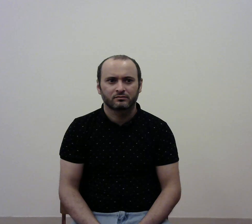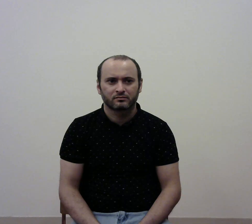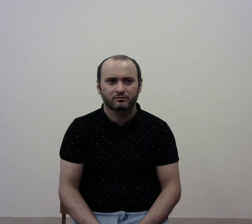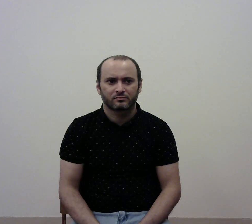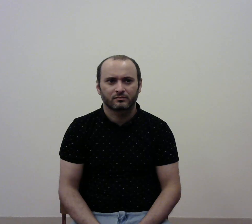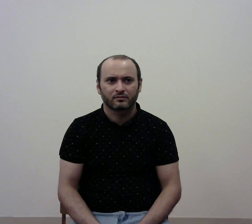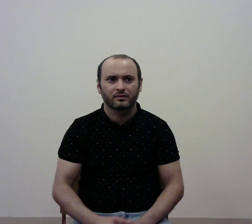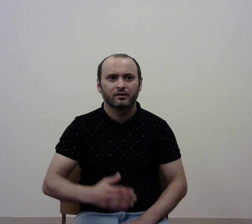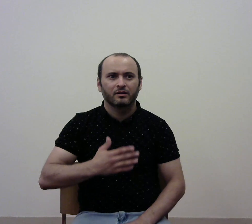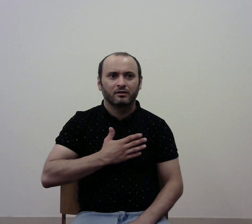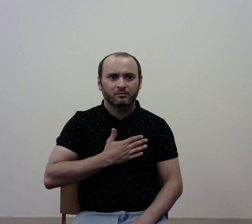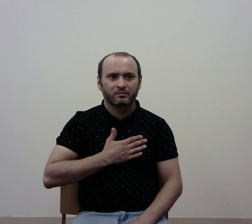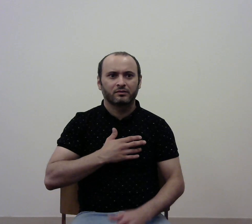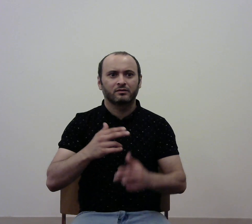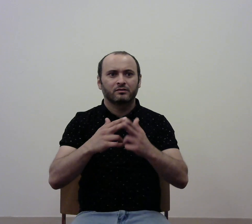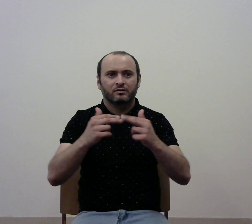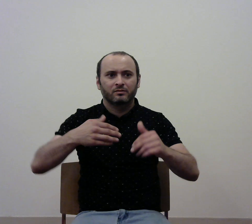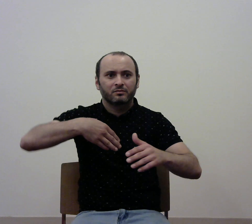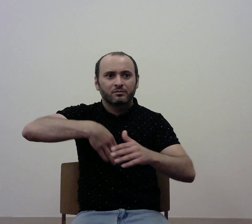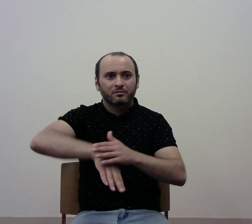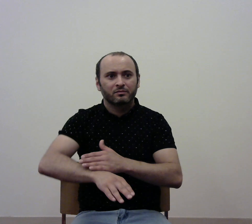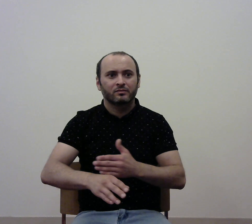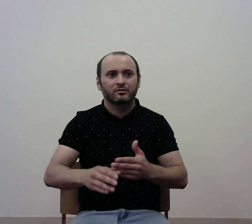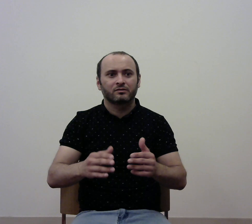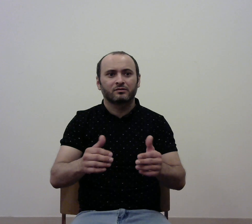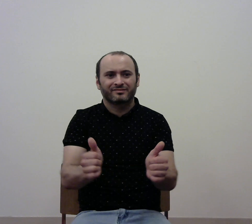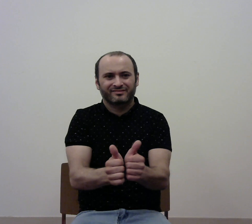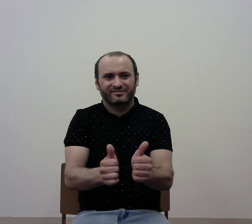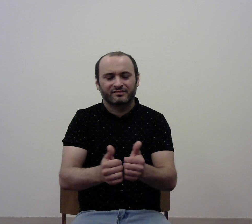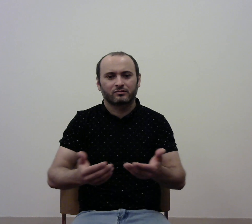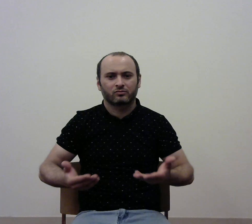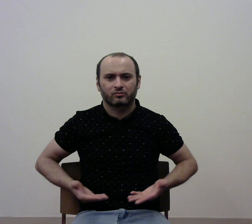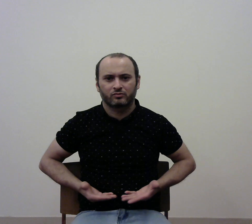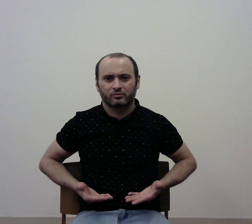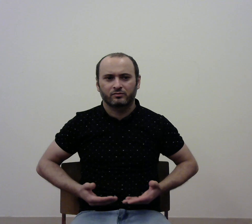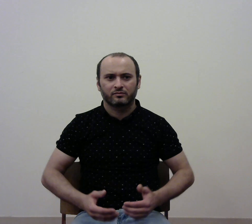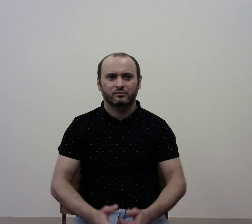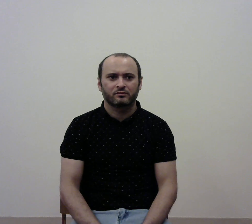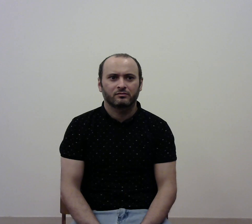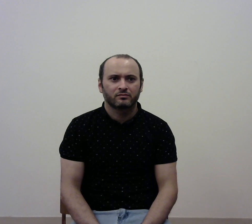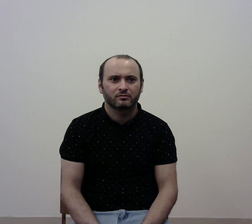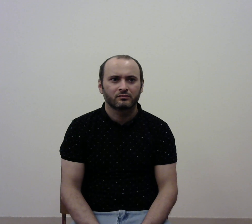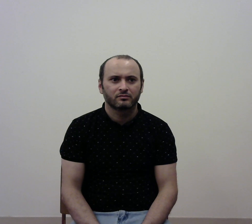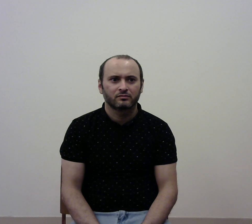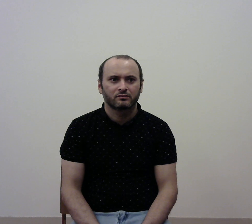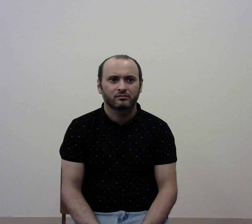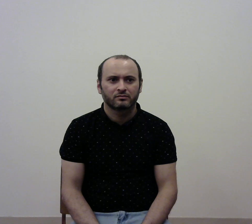Mən Nərimanov metrosunun yanında yaşayıram